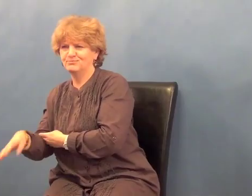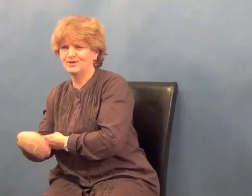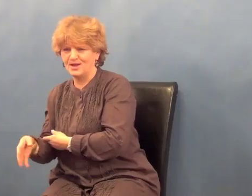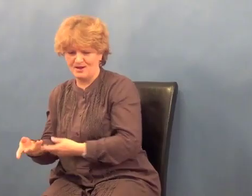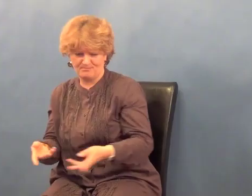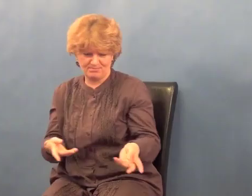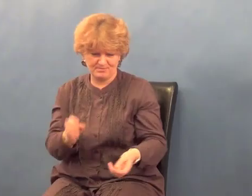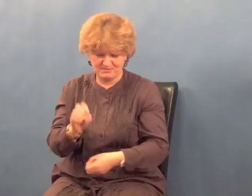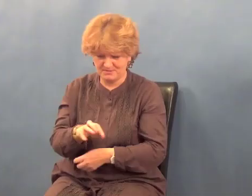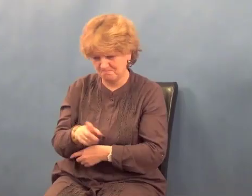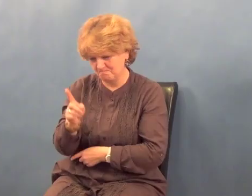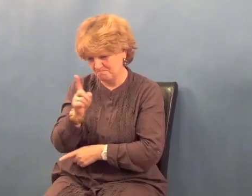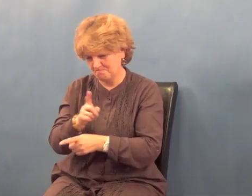Wrzuca gruszki do kosza i zastanawia się.